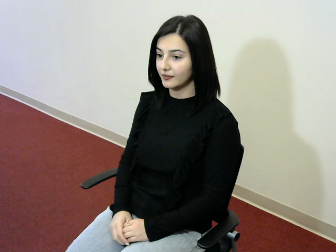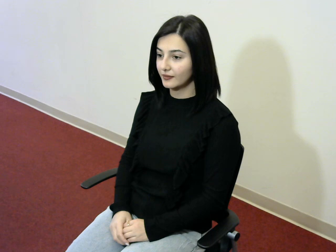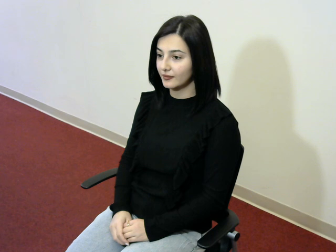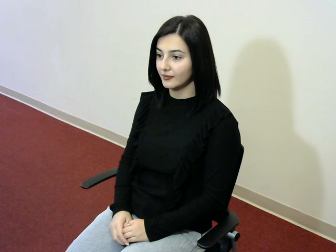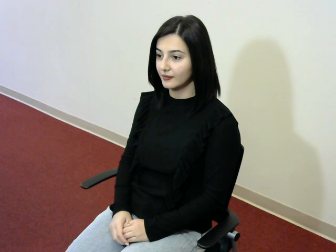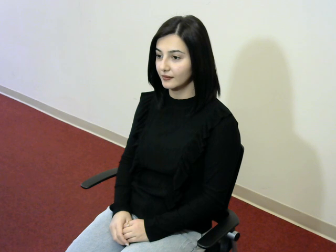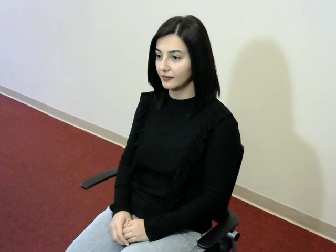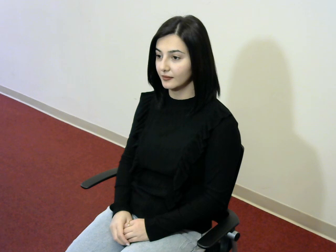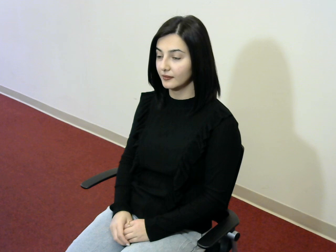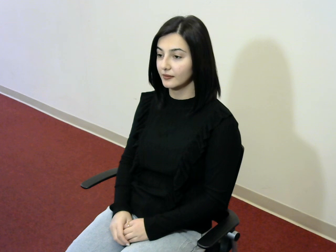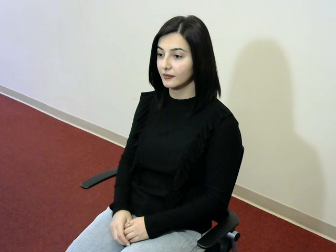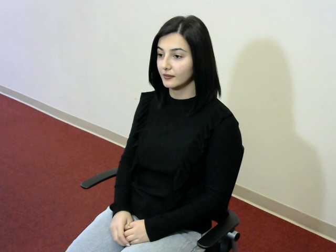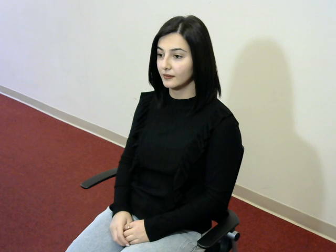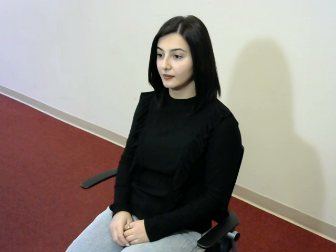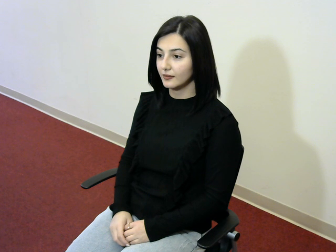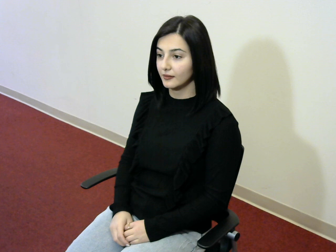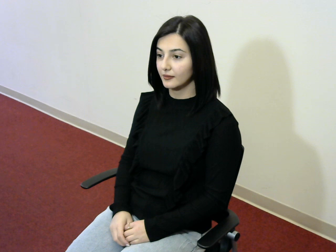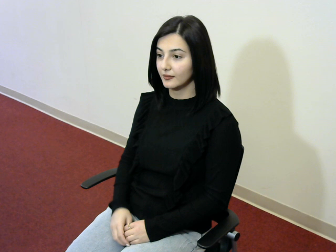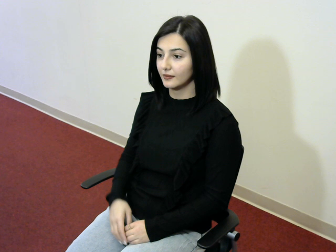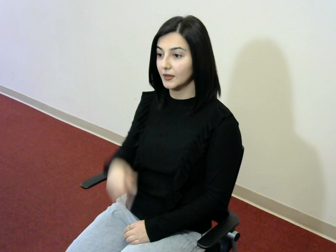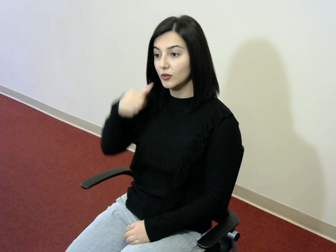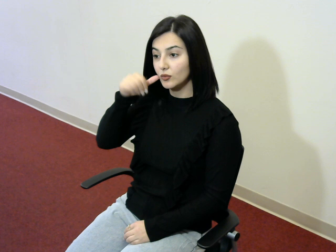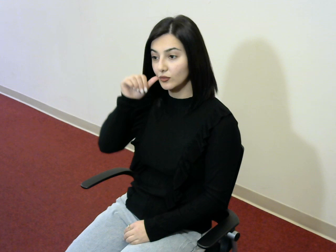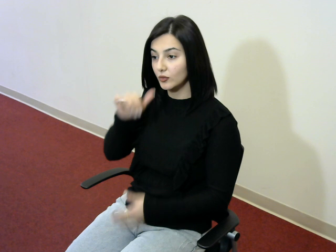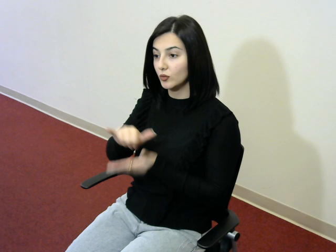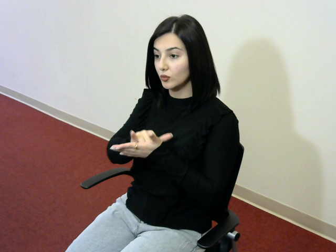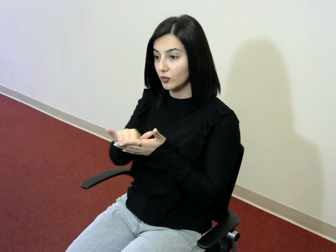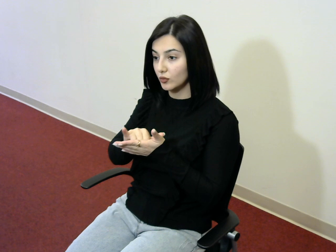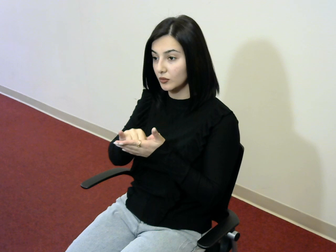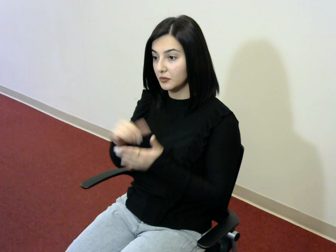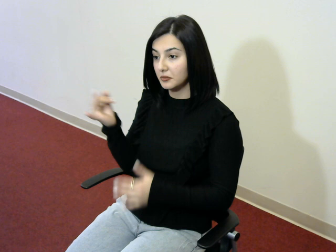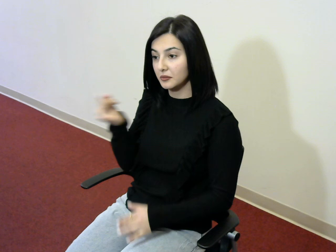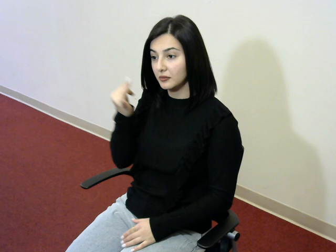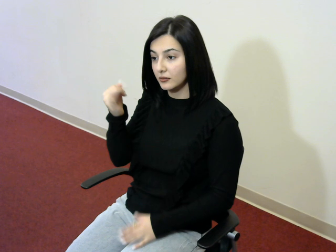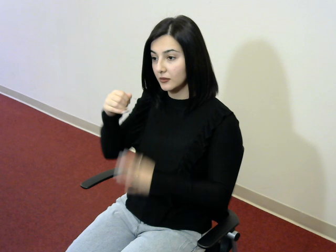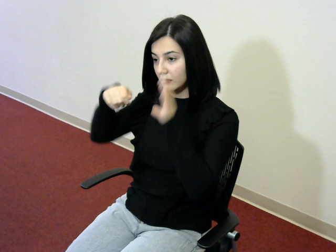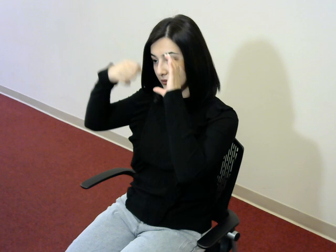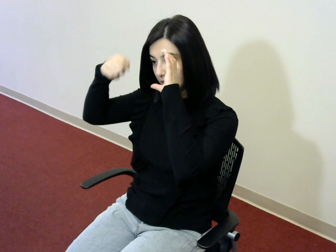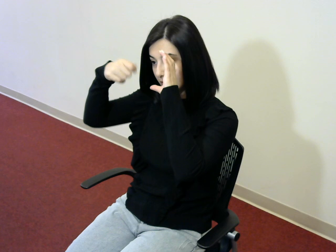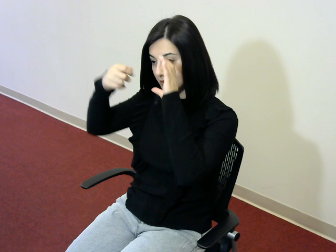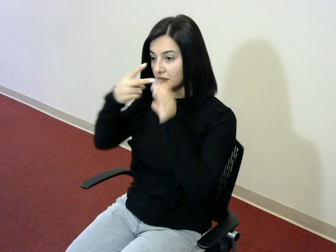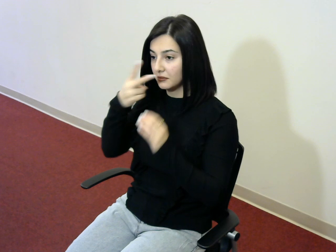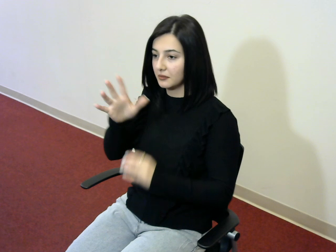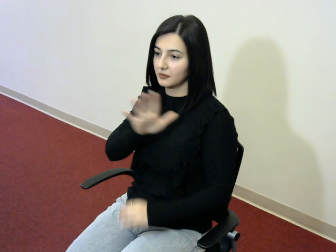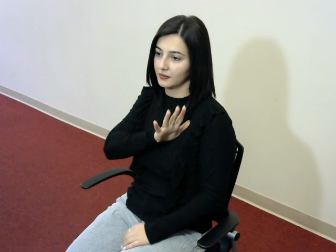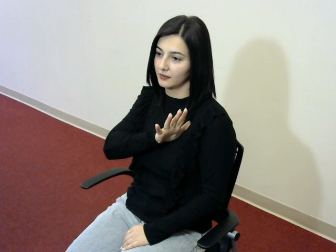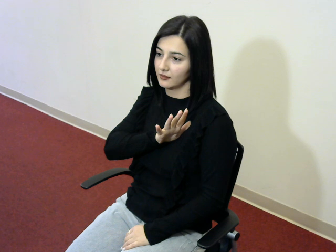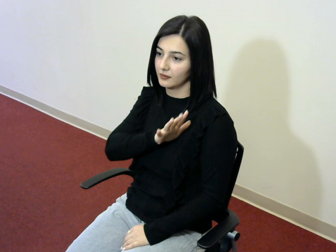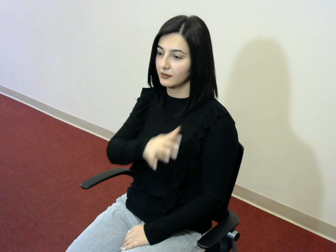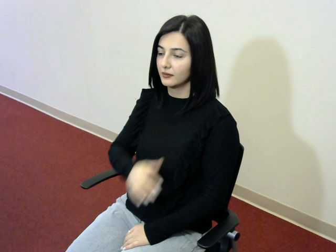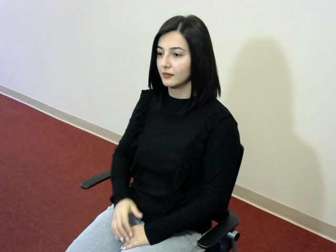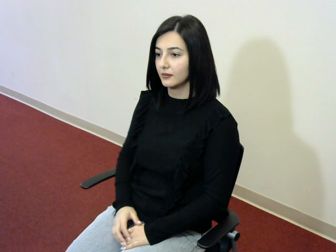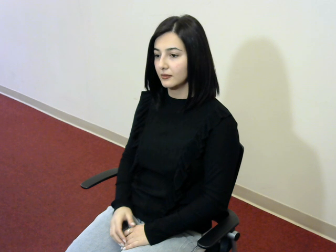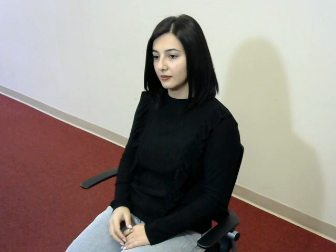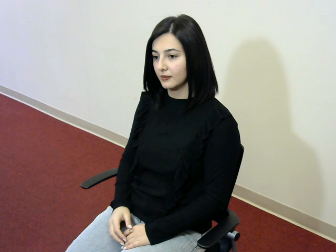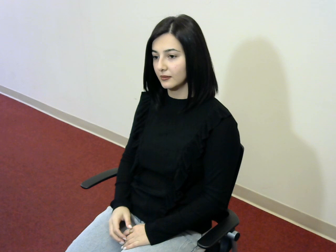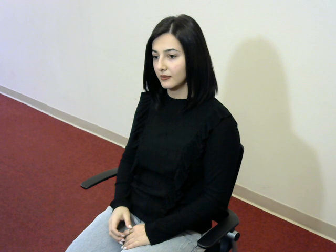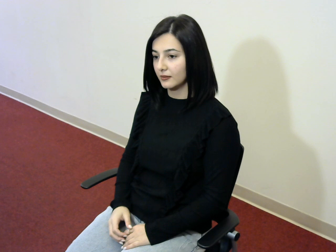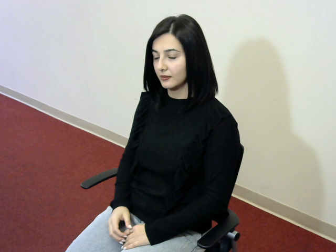Dünən YouTube da maraqlı videoya baxmışam